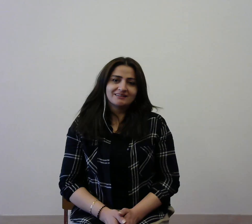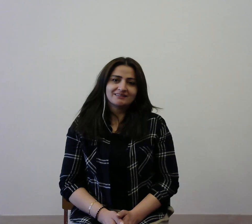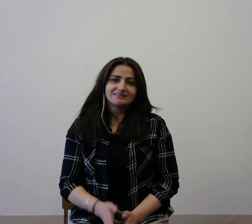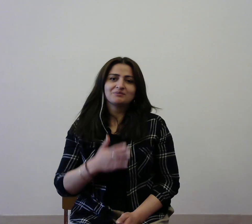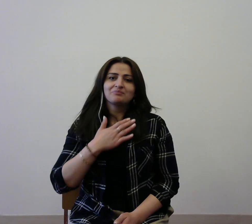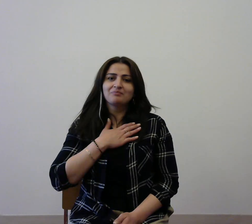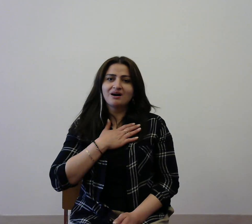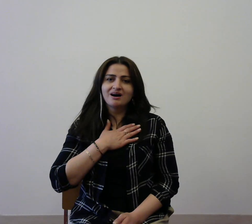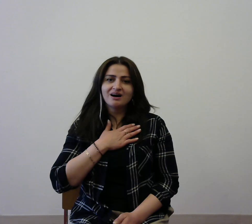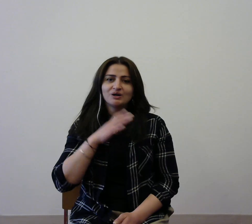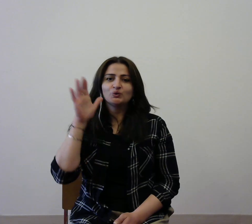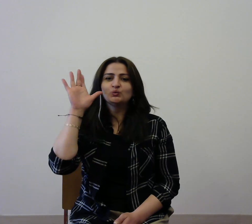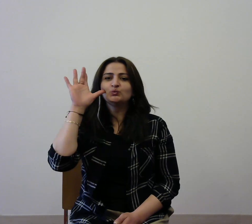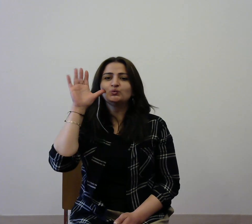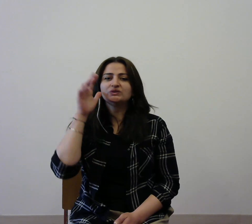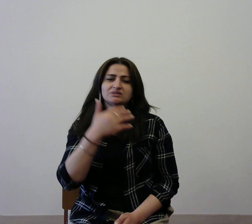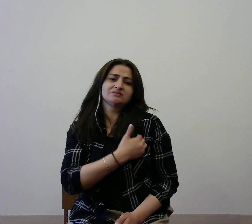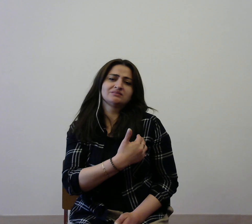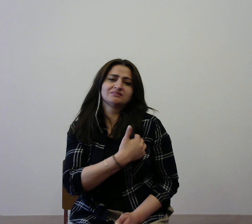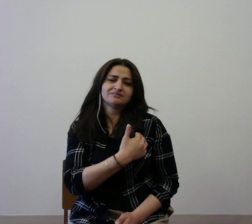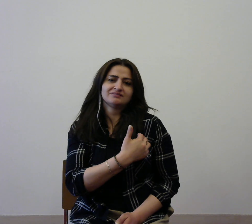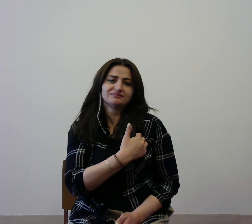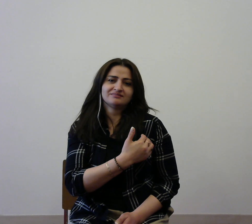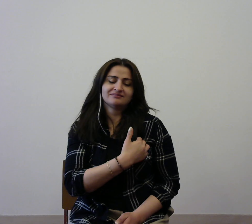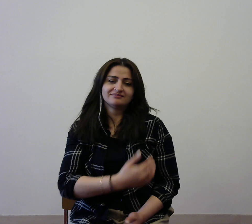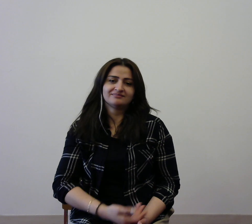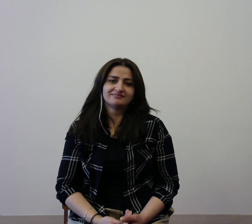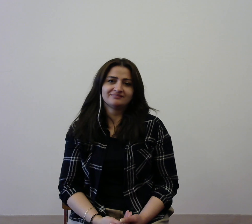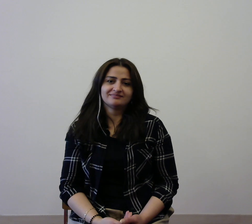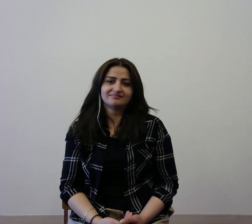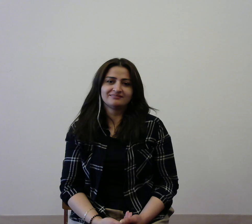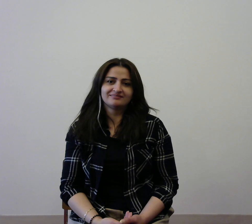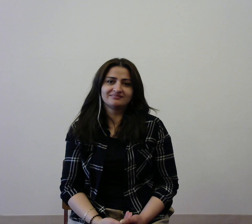Mən su istəyirəm